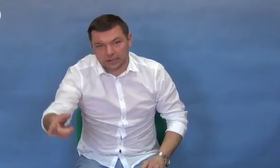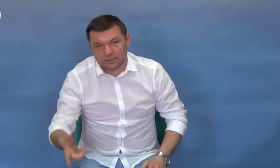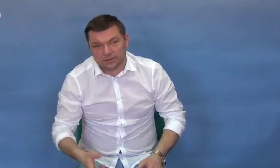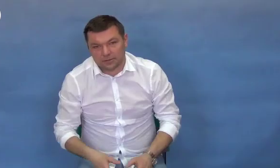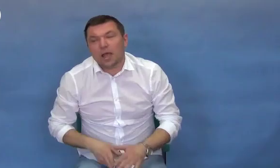Metro.